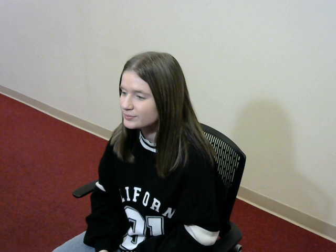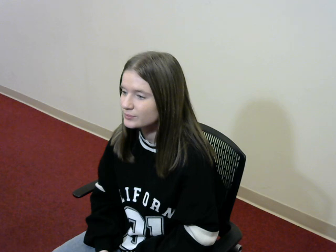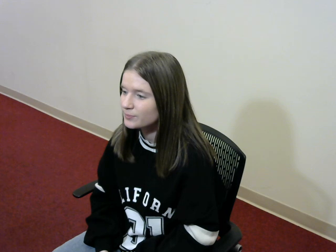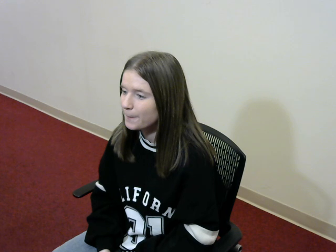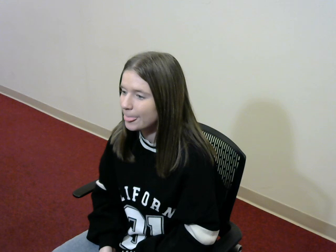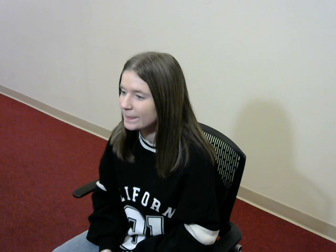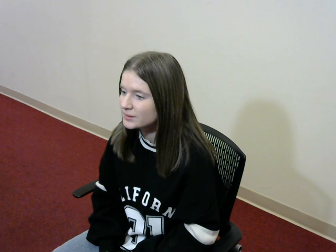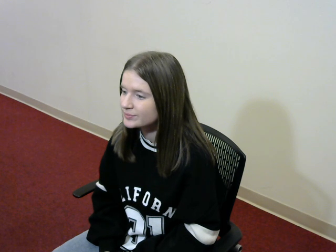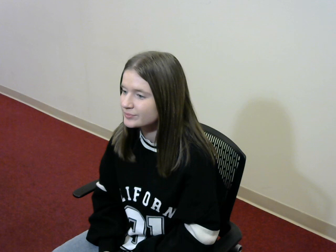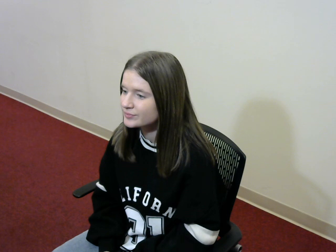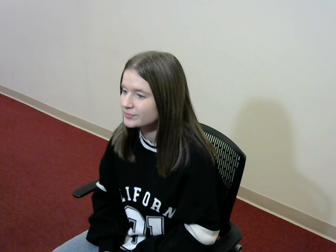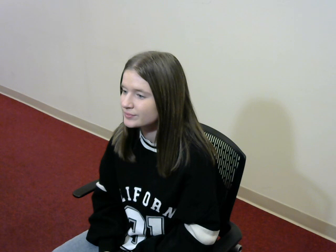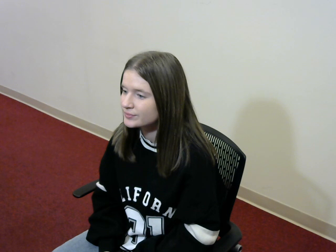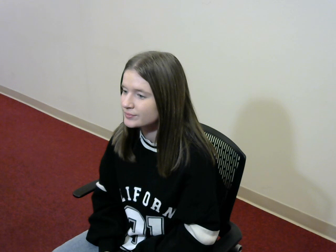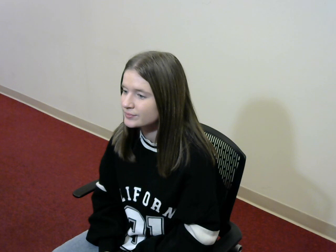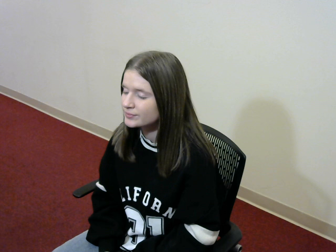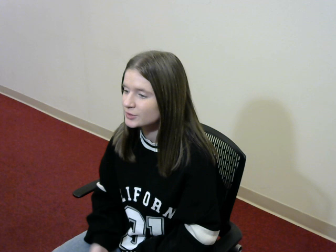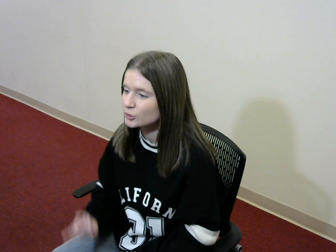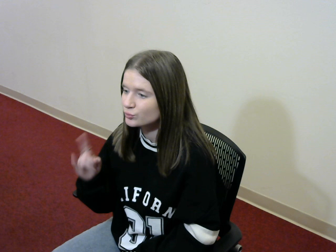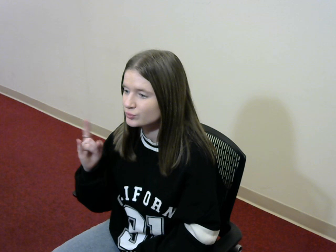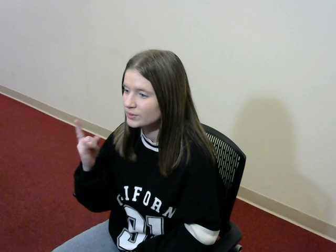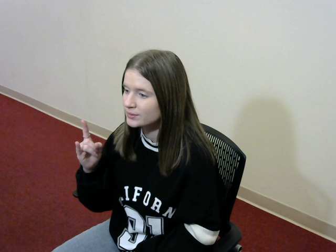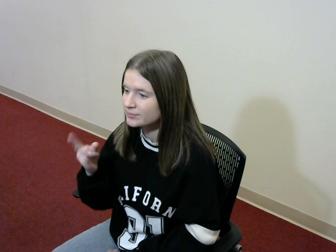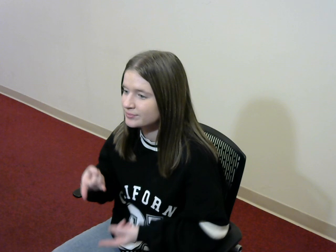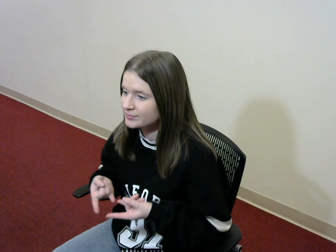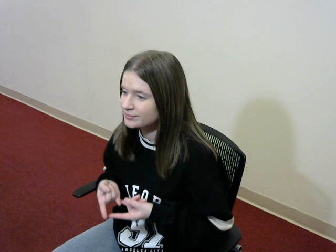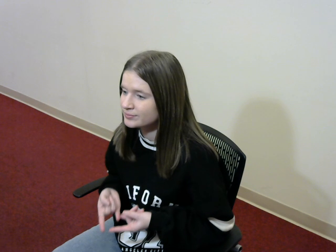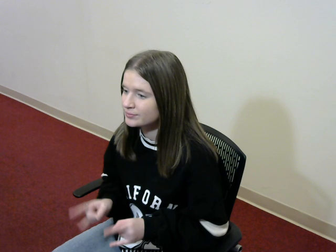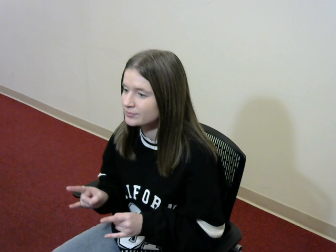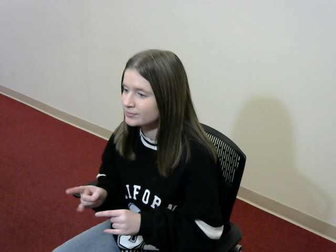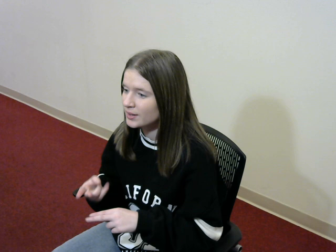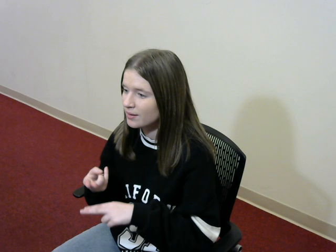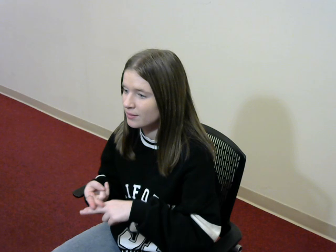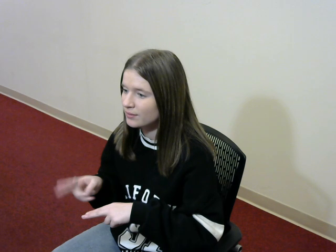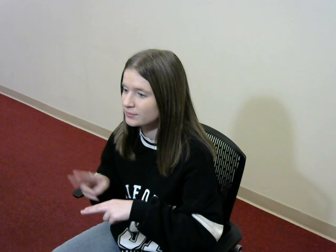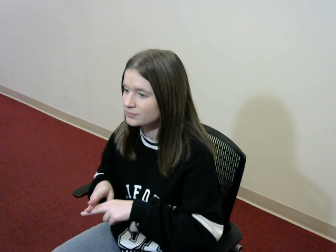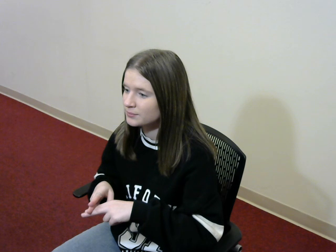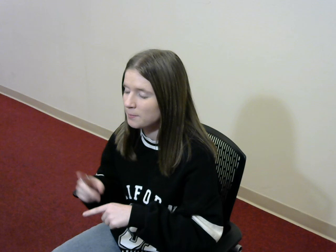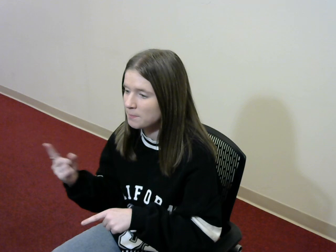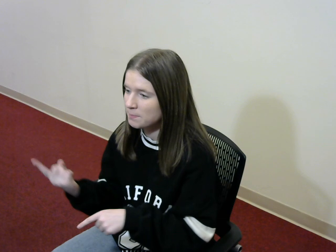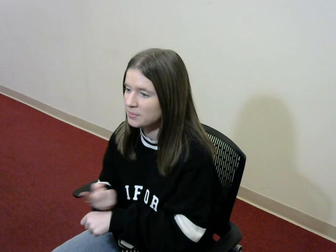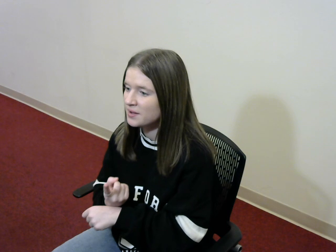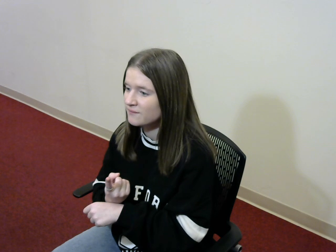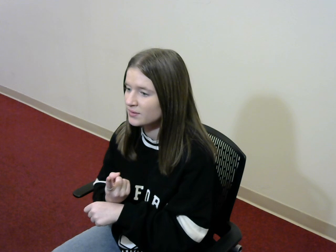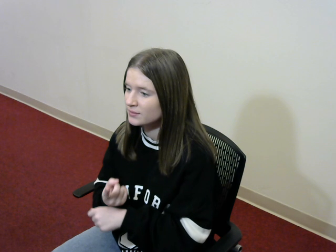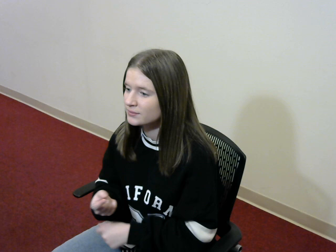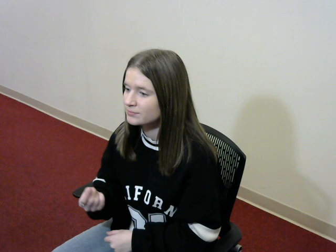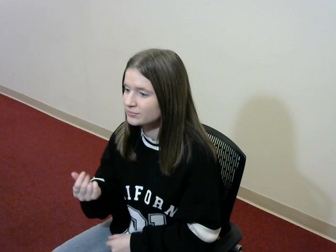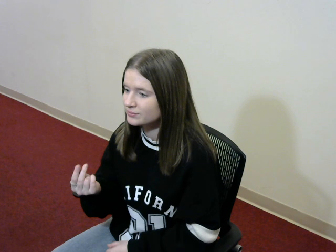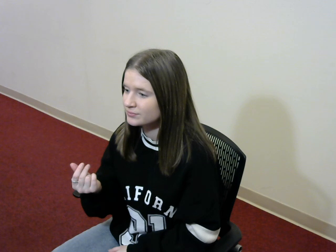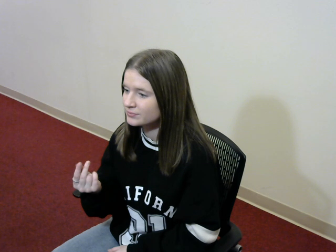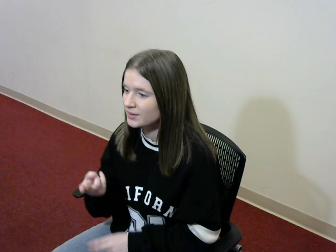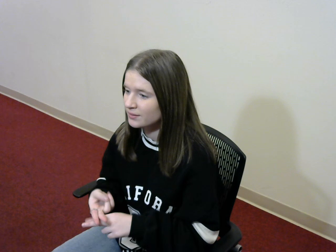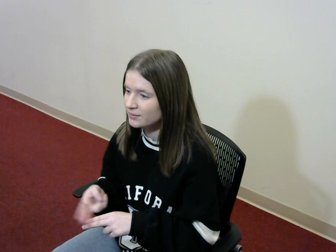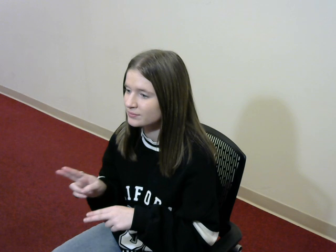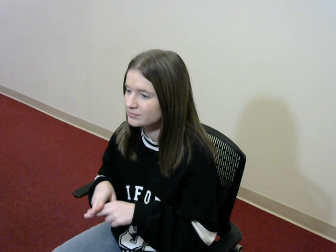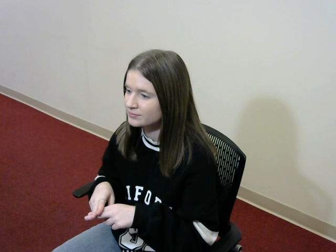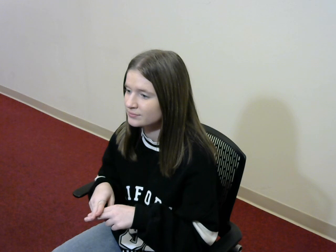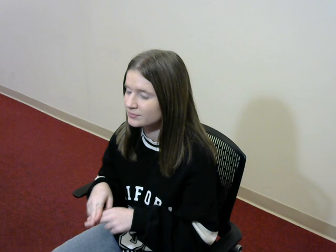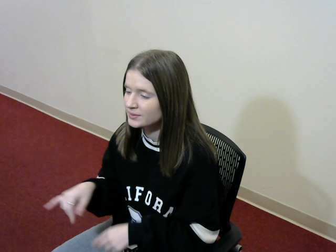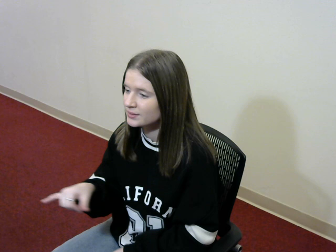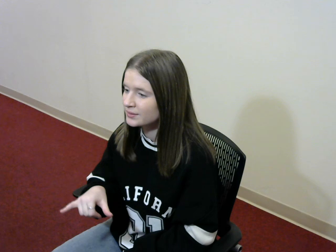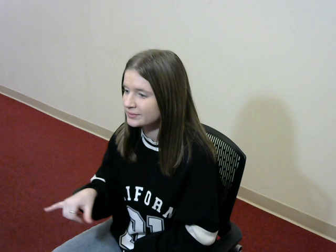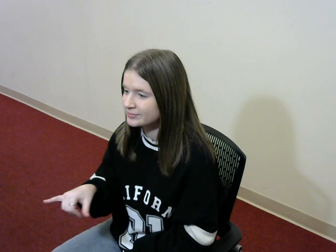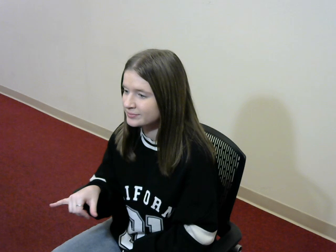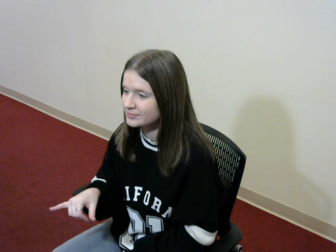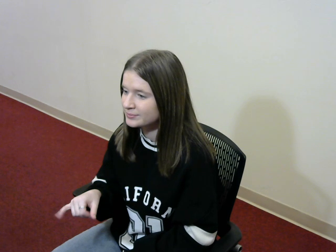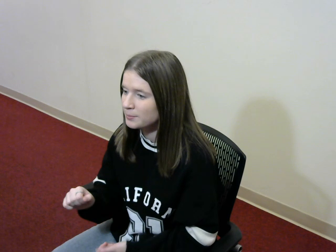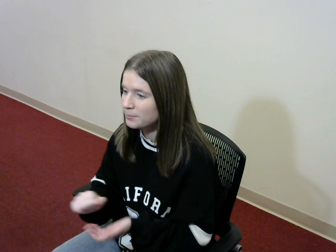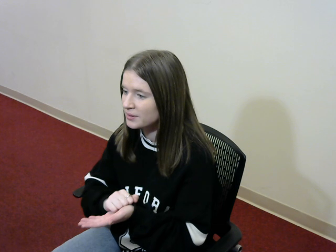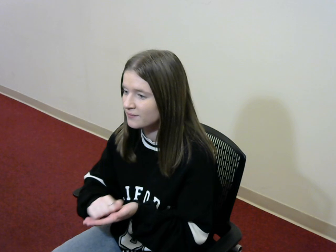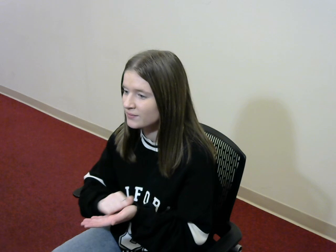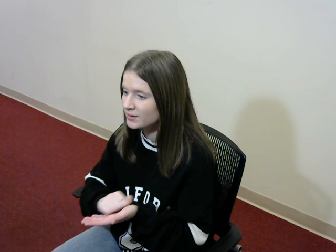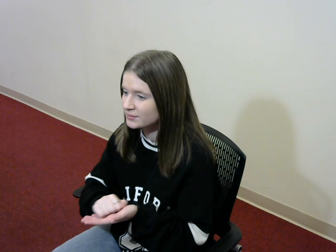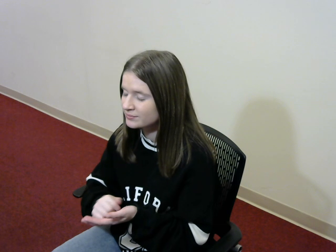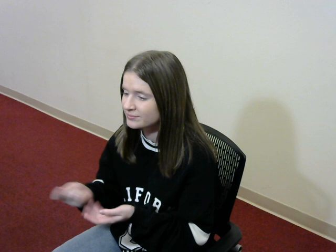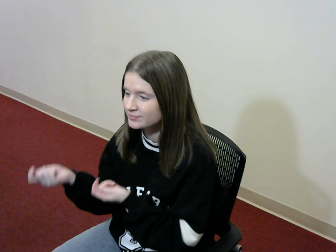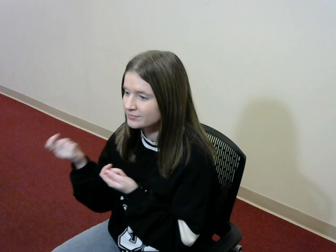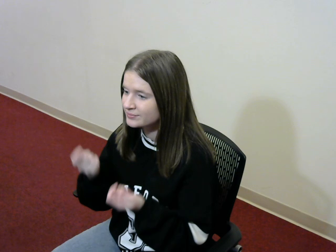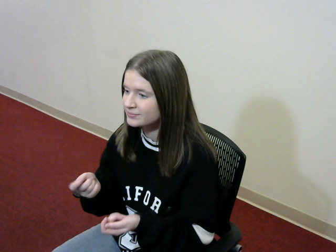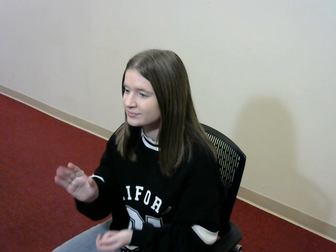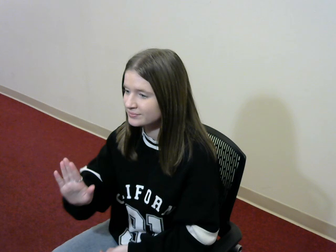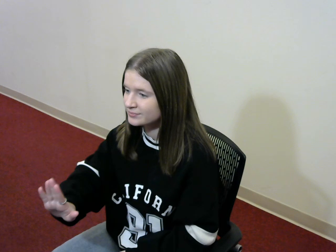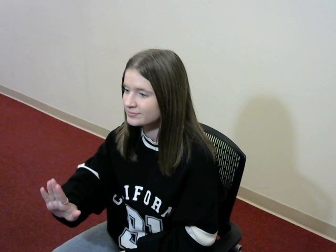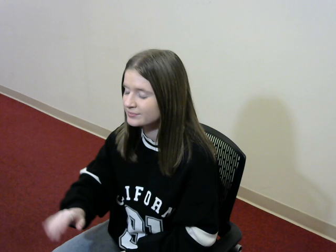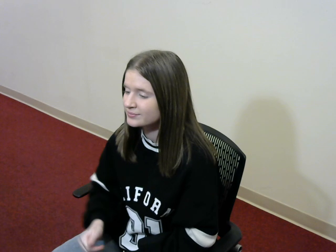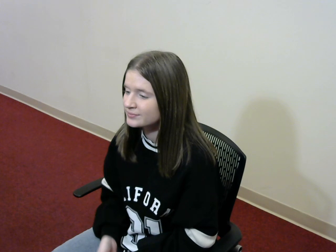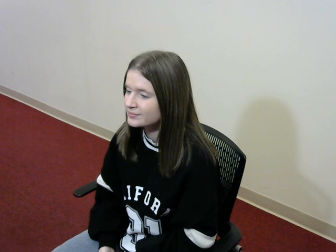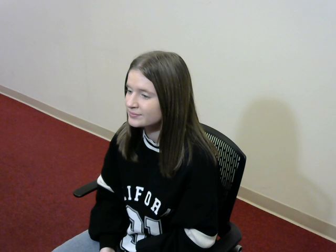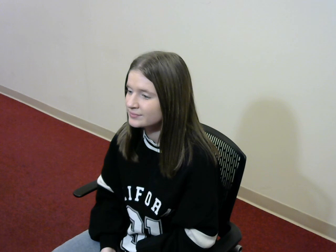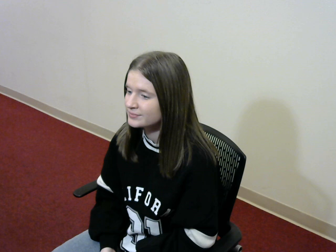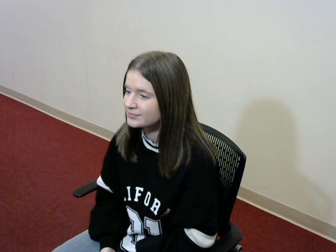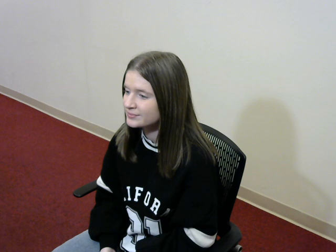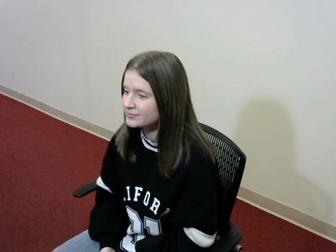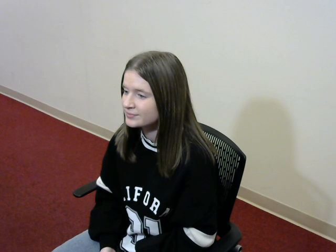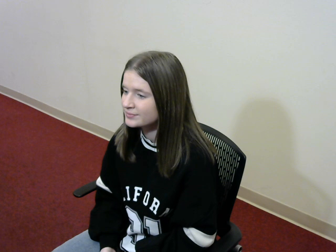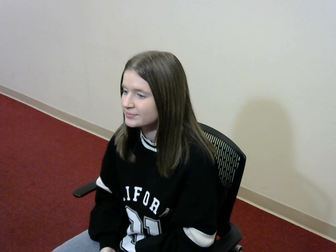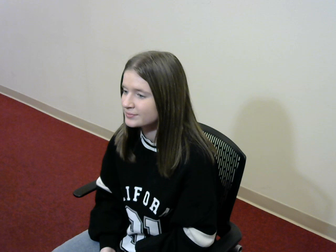Uşağın doğulmasına görə birdəfəlik müavinət üçün hansı sənədləri gətirməliyəm?